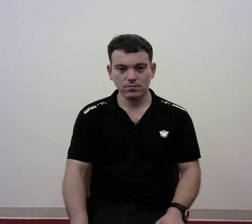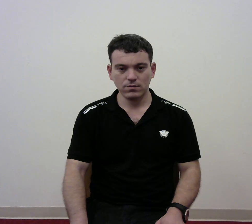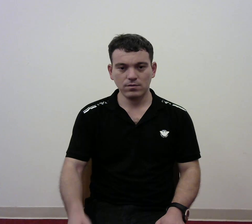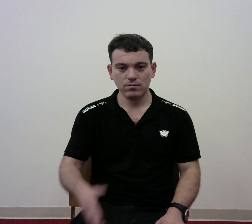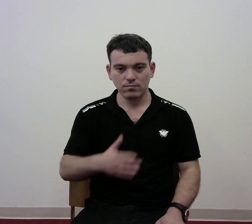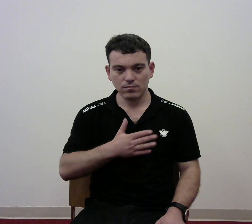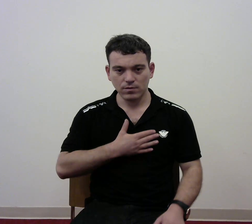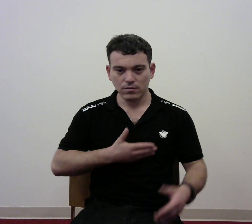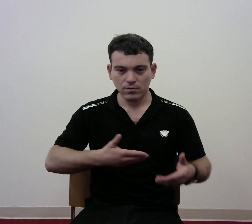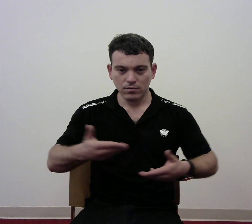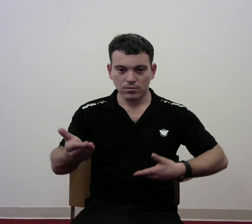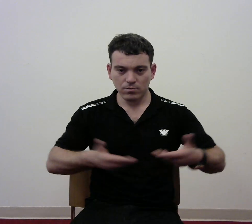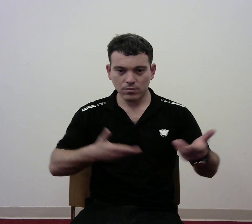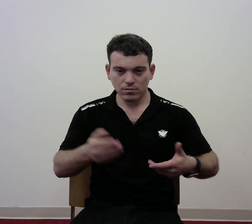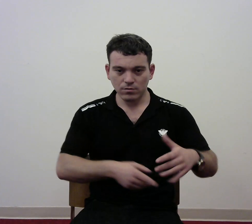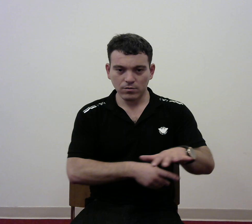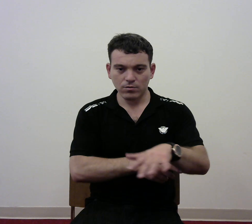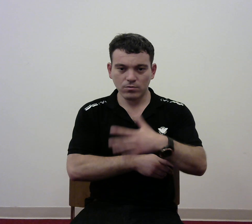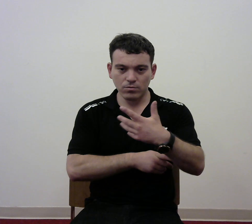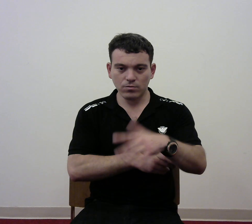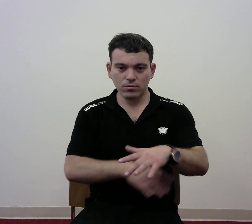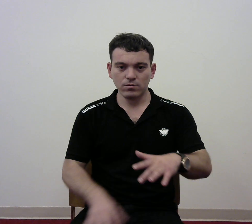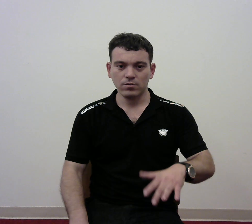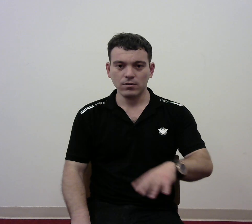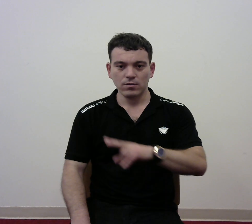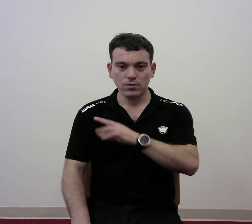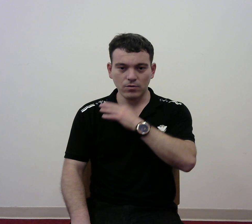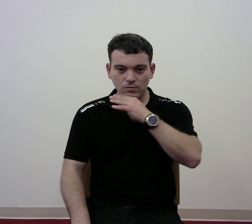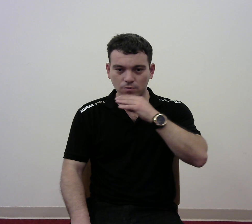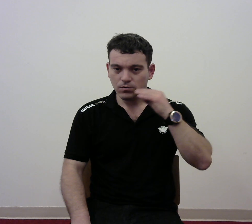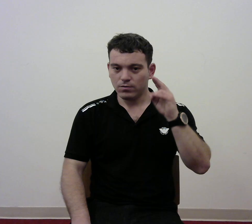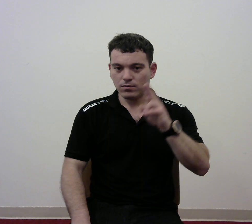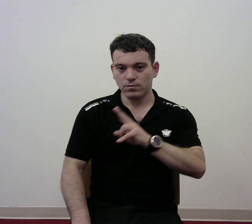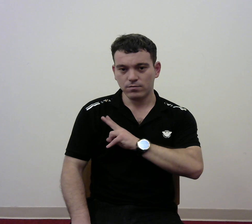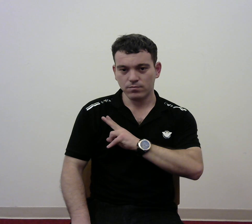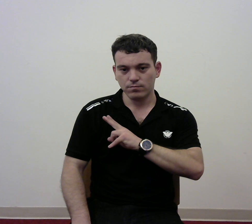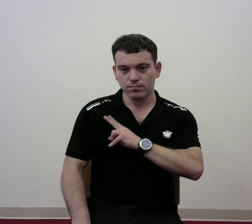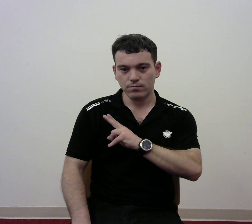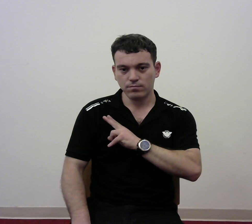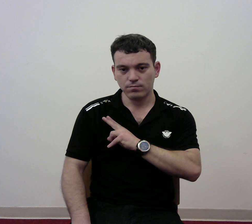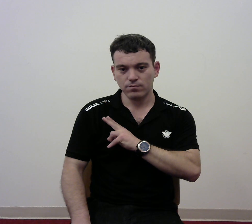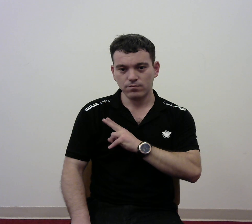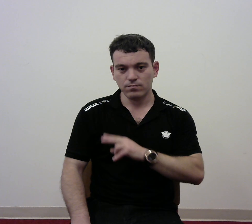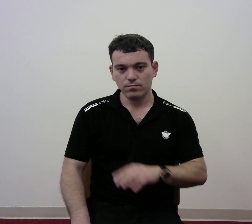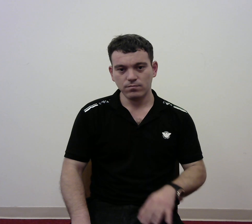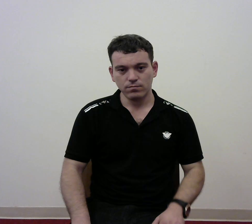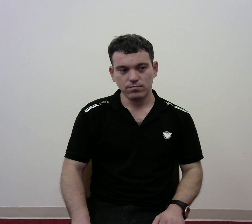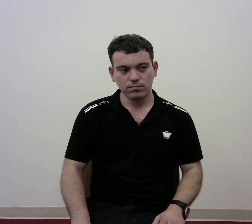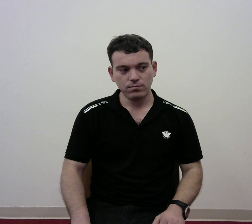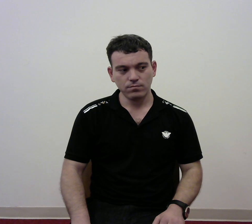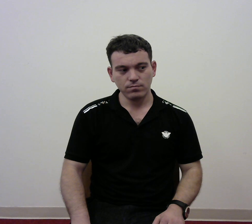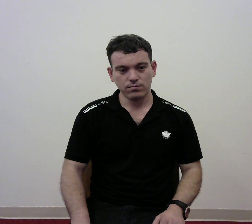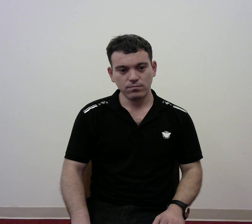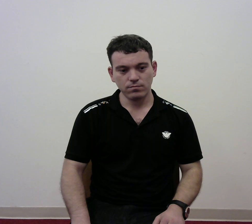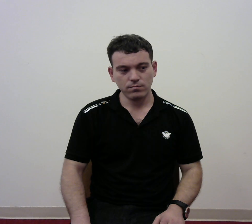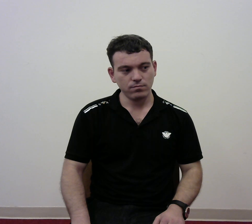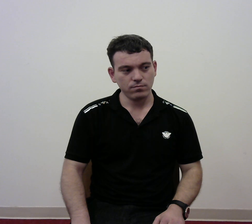Mən piyada gəzməyi çox sevirəm